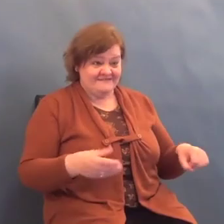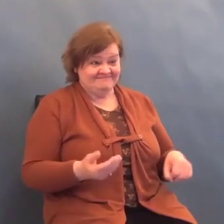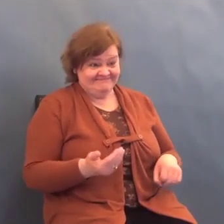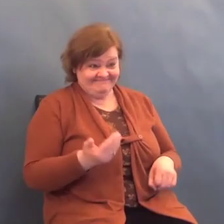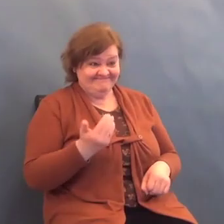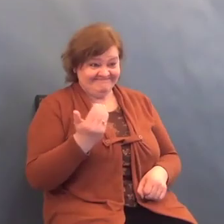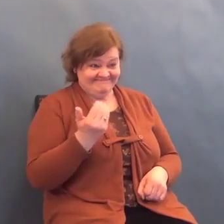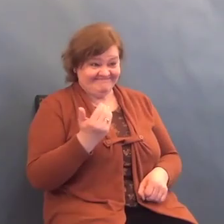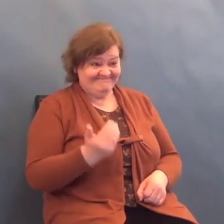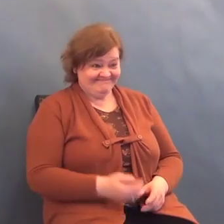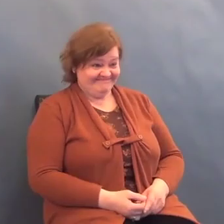Może.